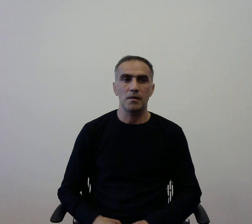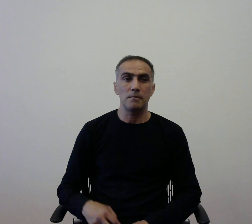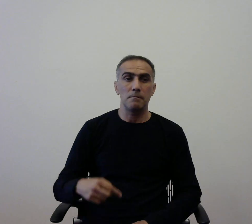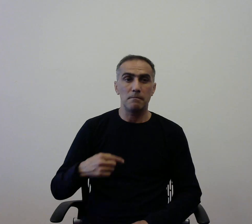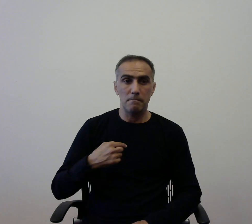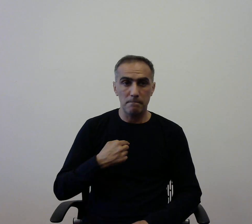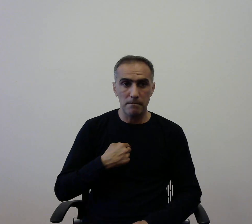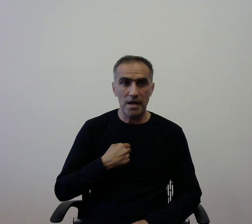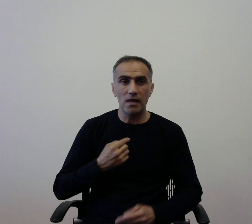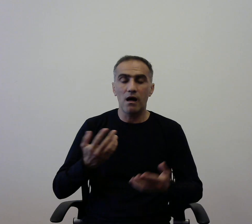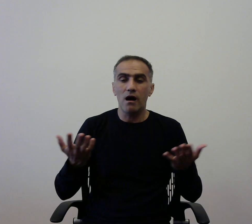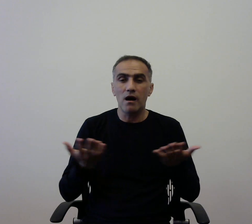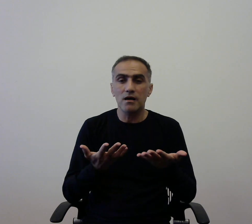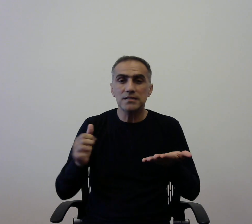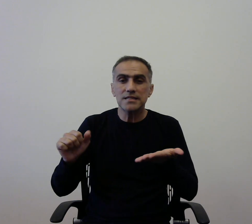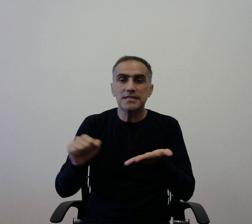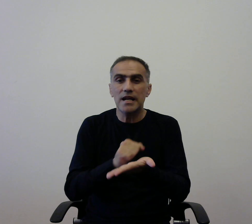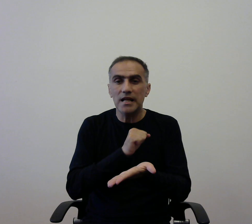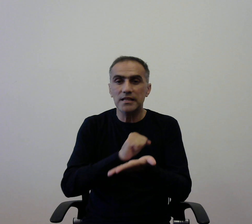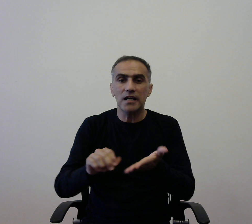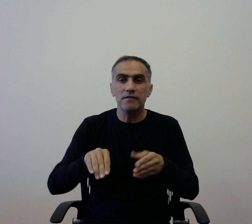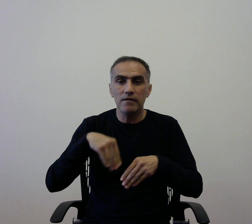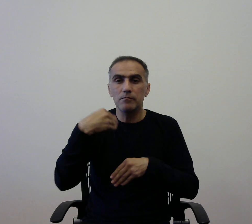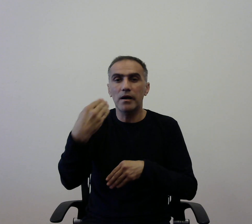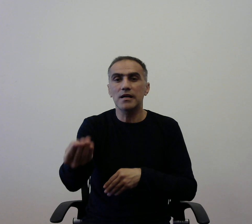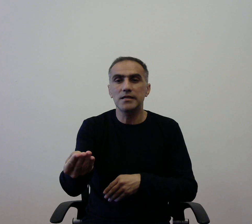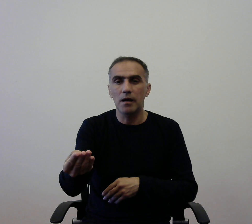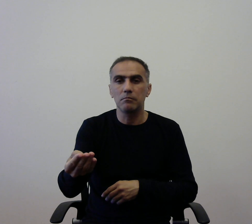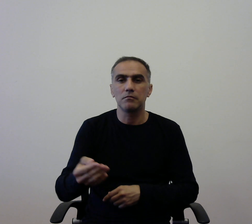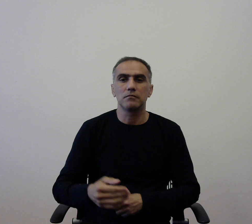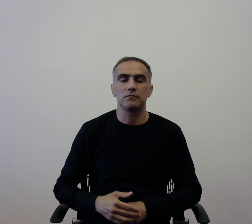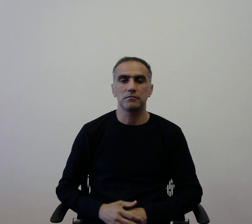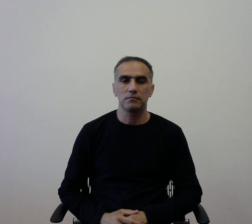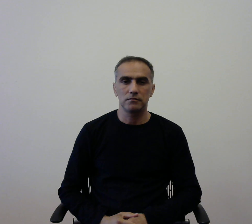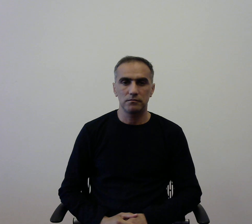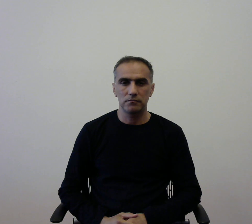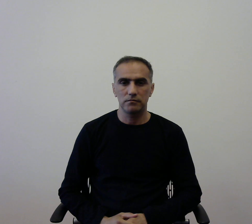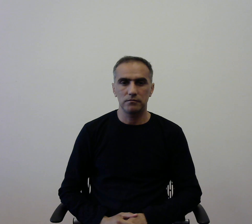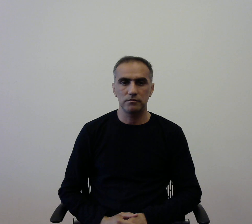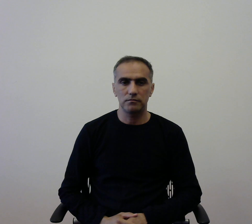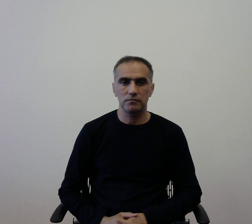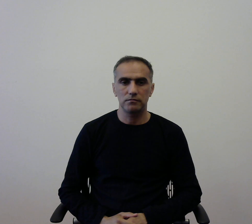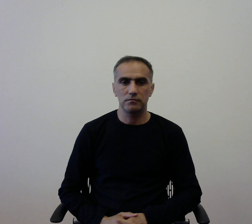Mən hansı sənədləri verməliyəm?